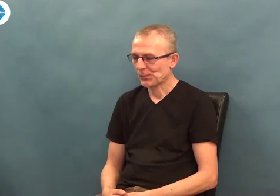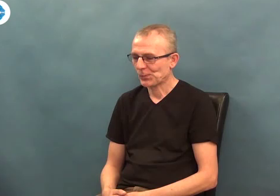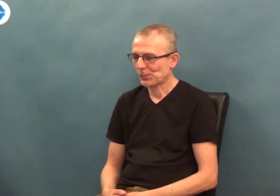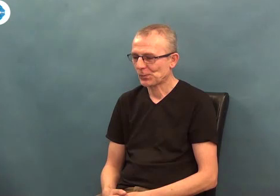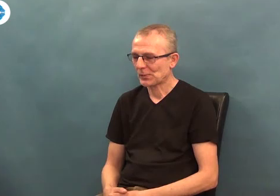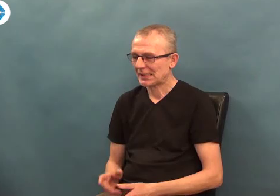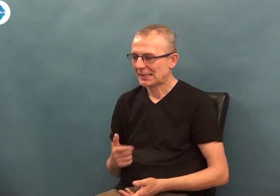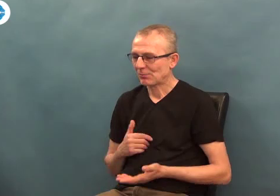Przepraszam.